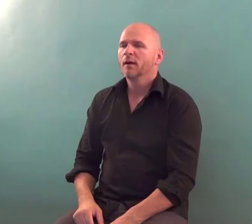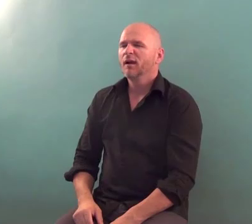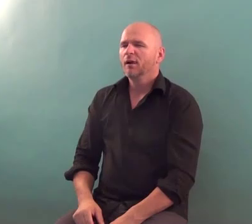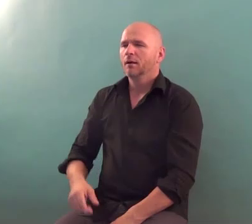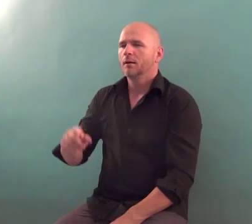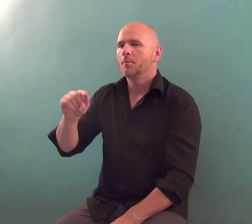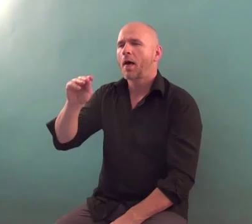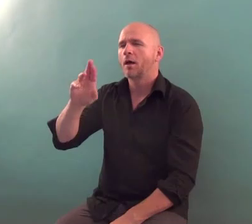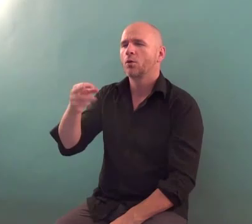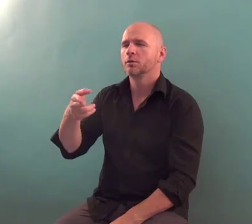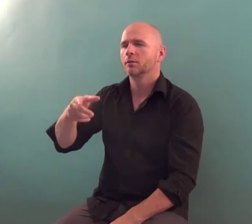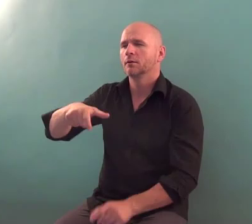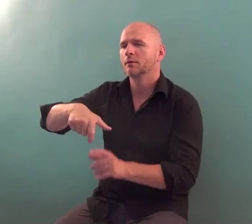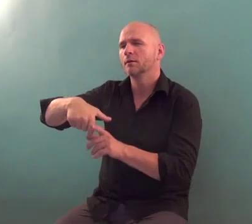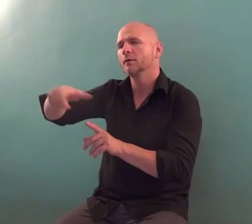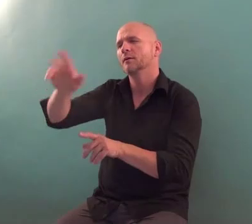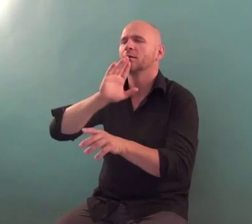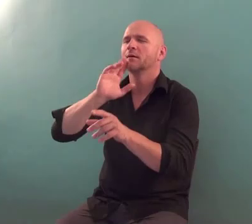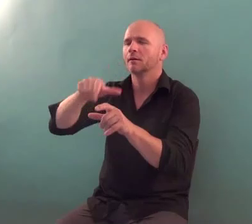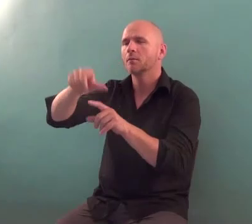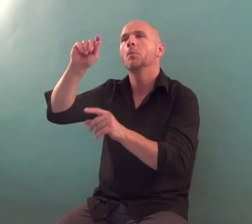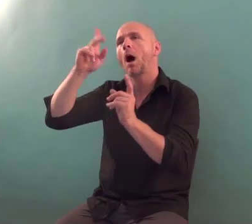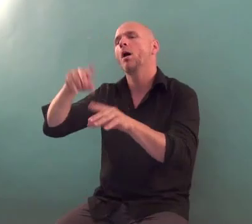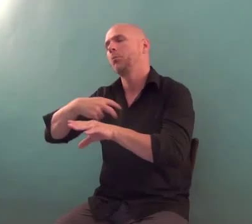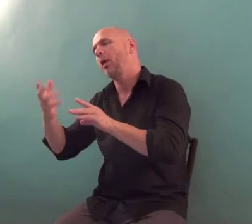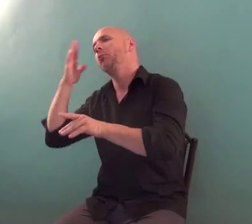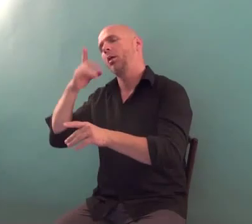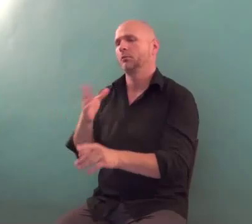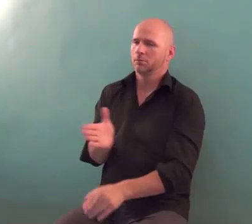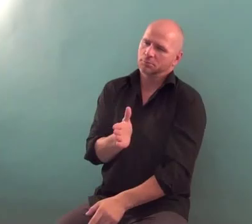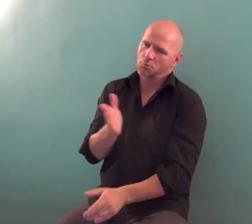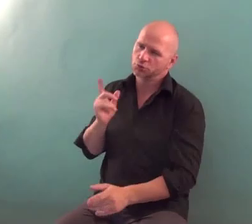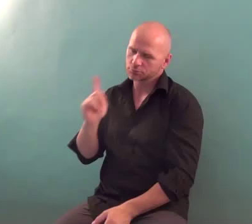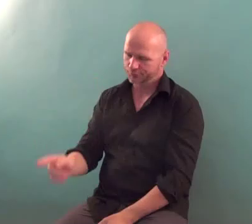Na peronie ktoś zobaczy taki znak, to będzie widział, żeby nie chodzić blisko torów, tylko dalej.